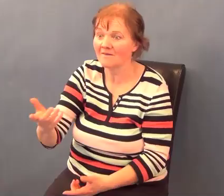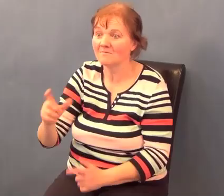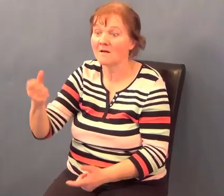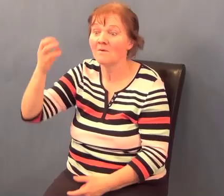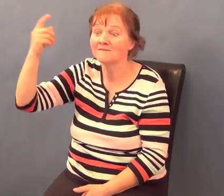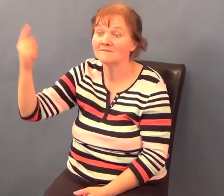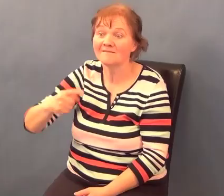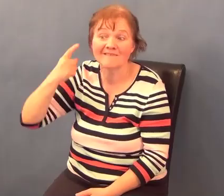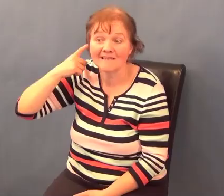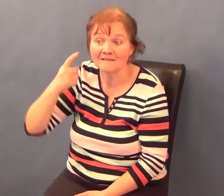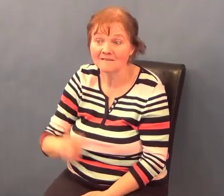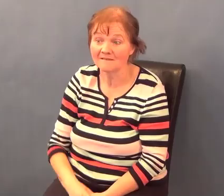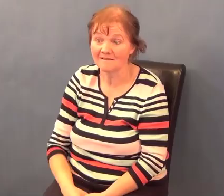Można mieć wypadek z pociągiem, gdy nie będzie słychać, jak nadjeżdża.